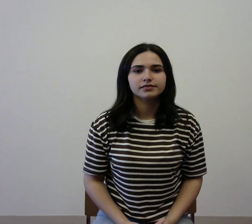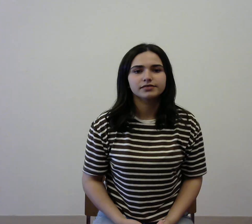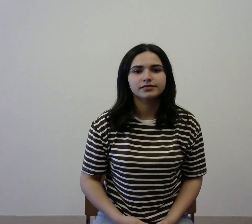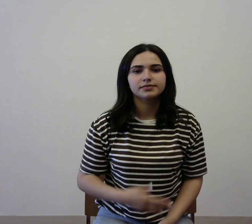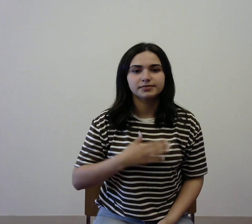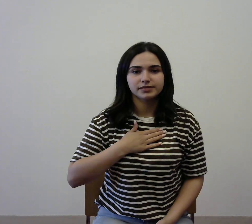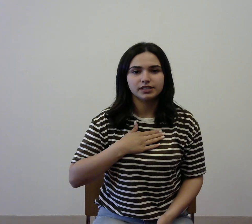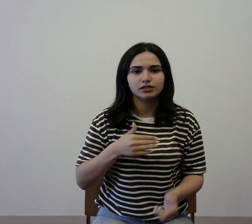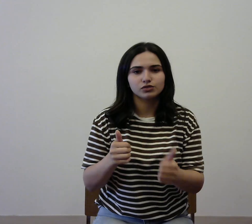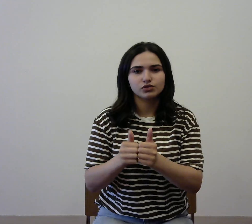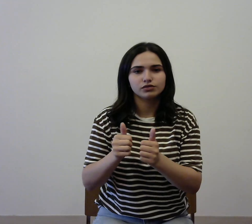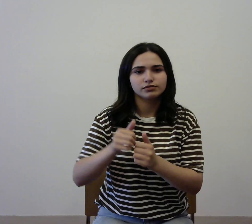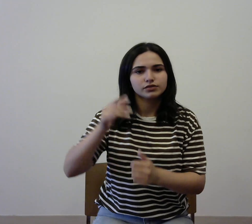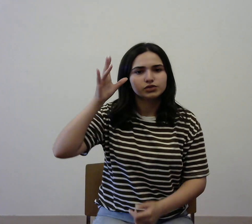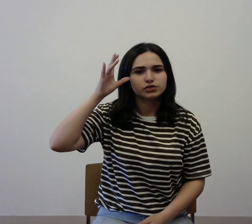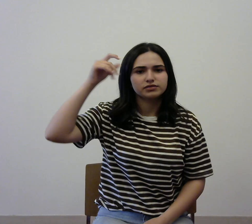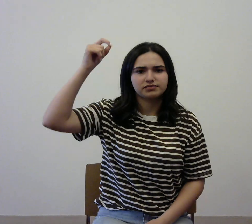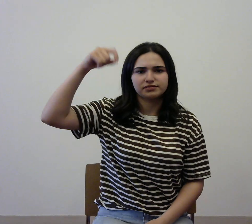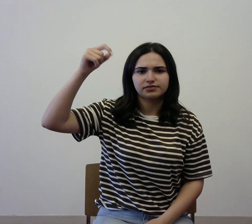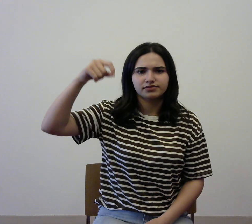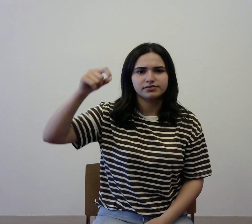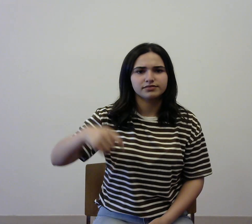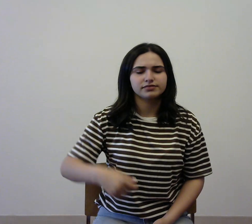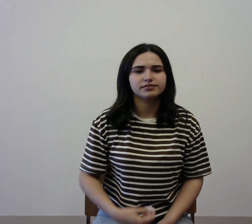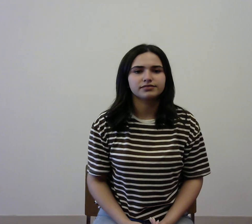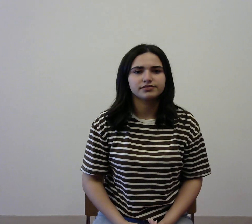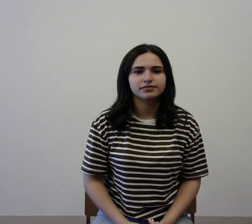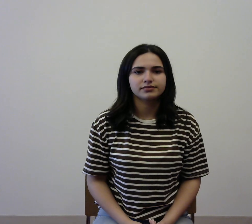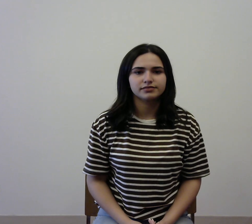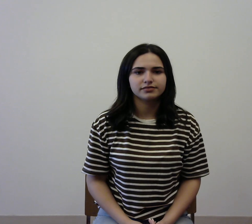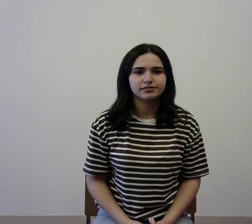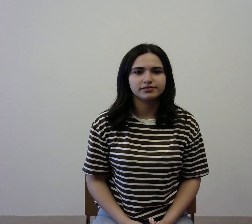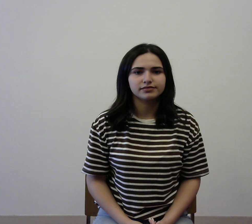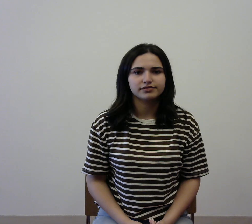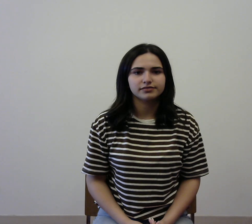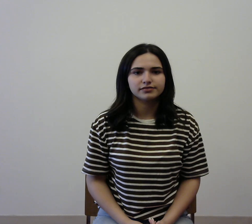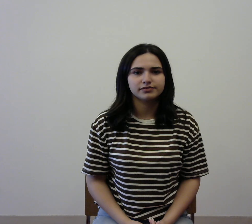Bizə qonşudan su damır